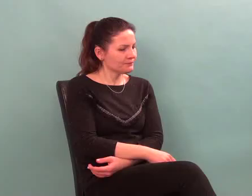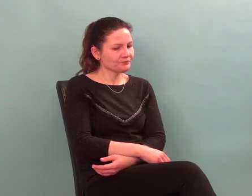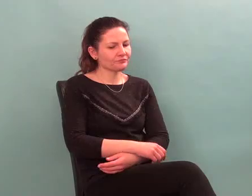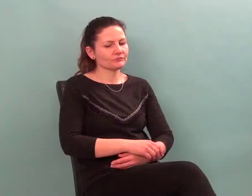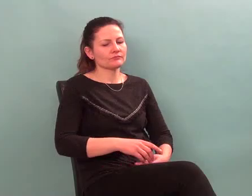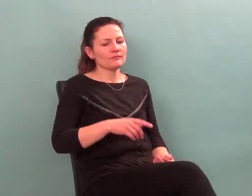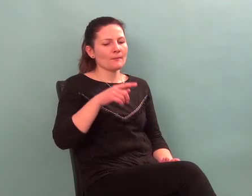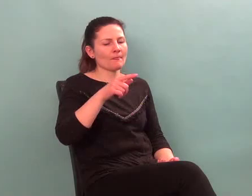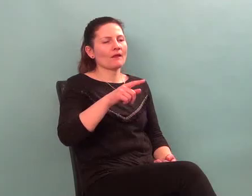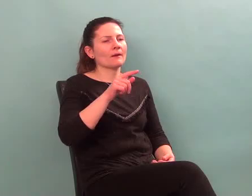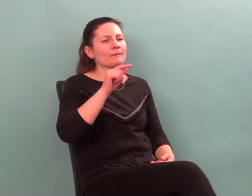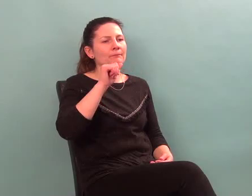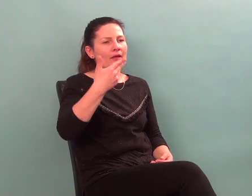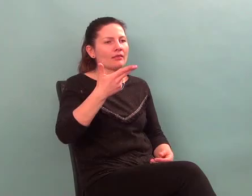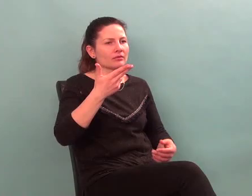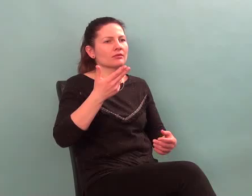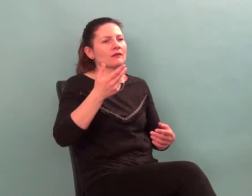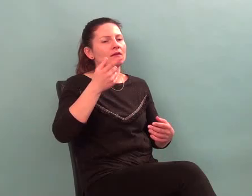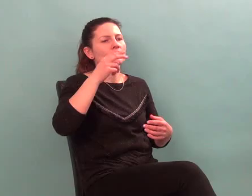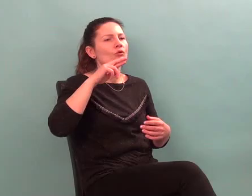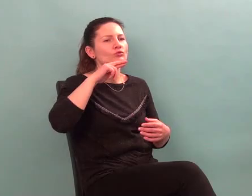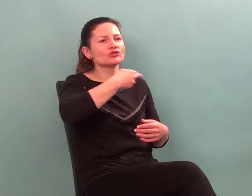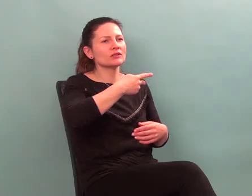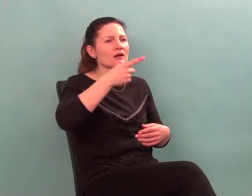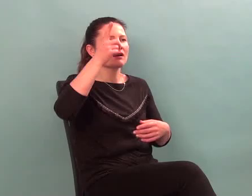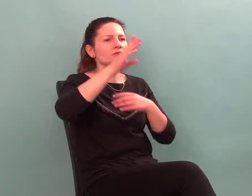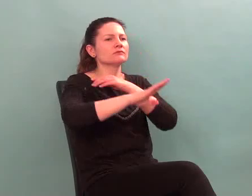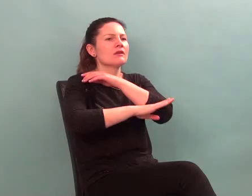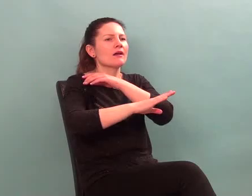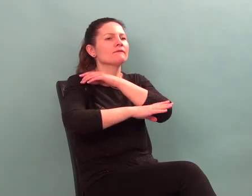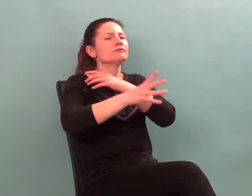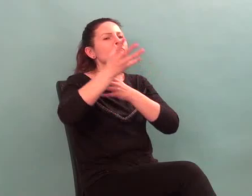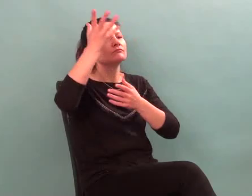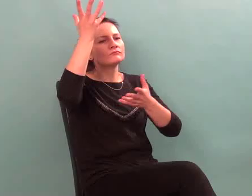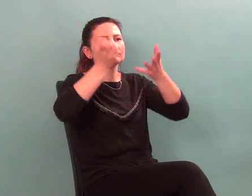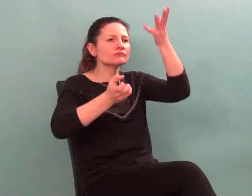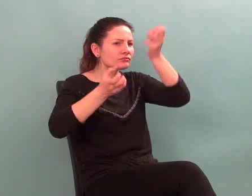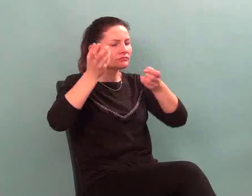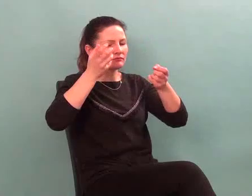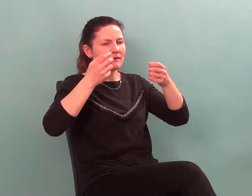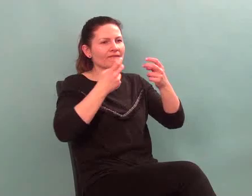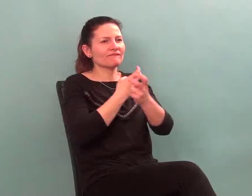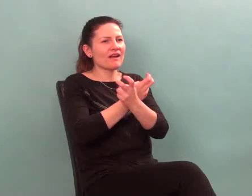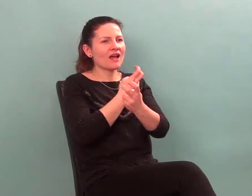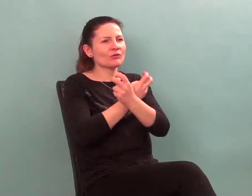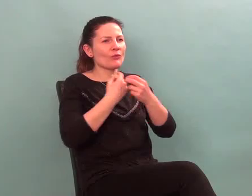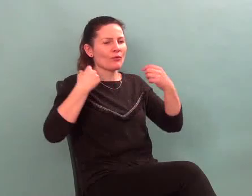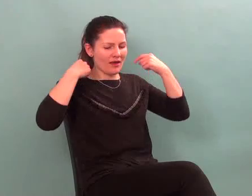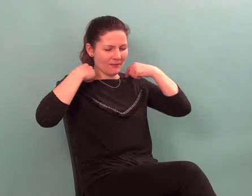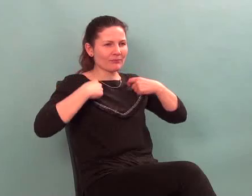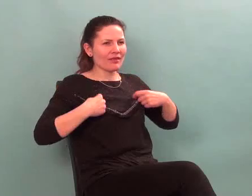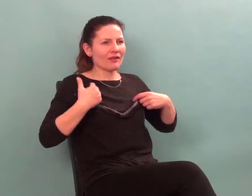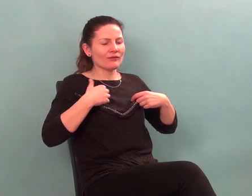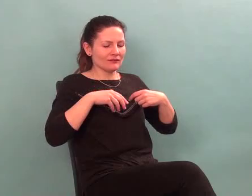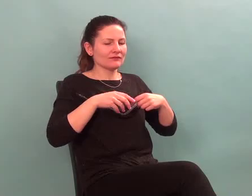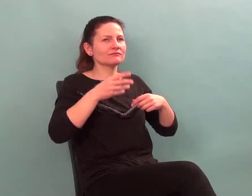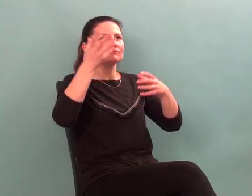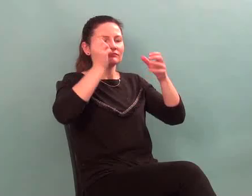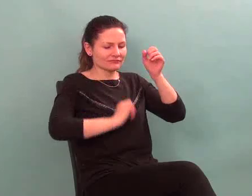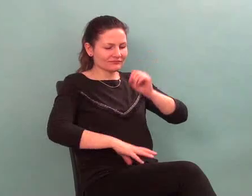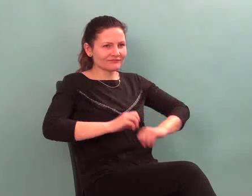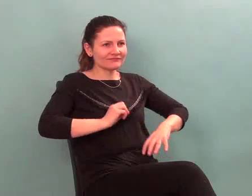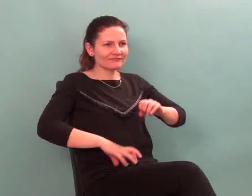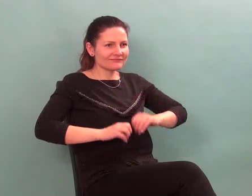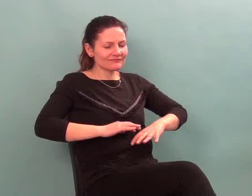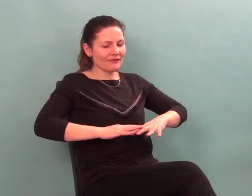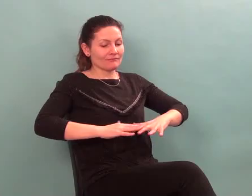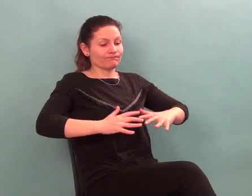Pan zrywa gruszki z drzewa i wkłada je do przedniej kieszeni fartucha i zapełnia ją.